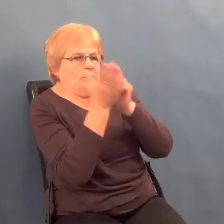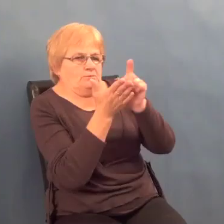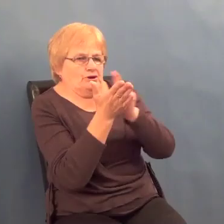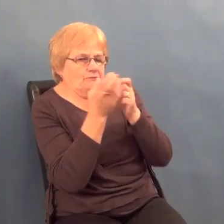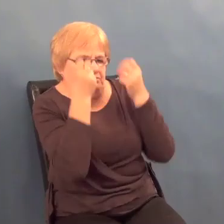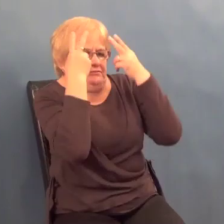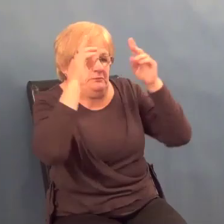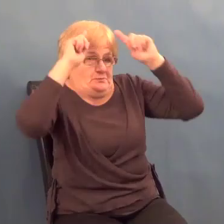Mysz jest zaskoczona.